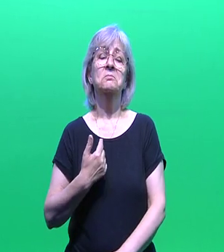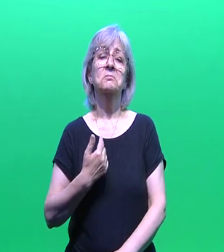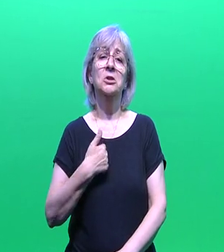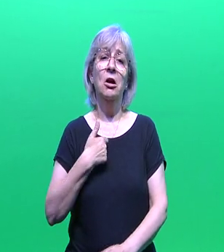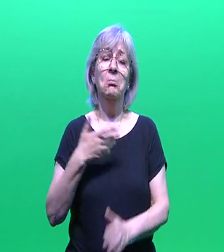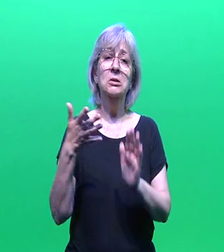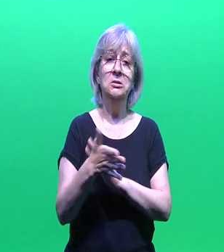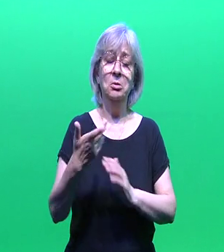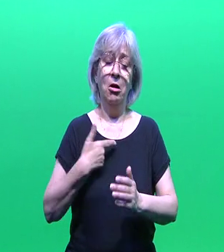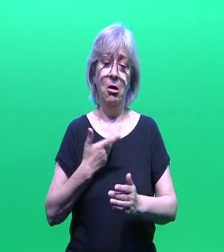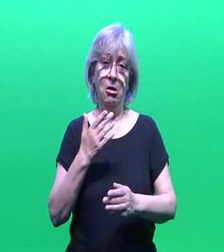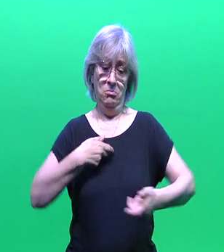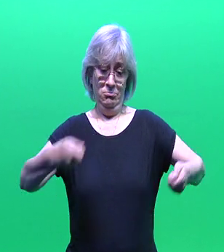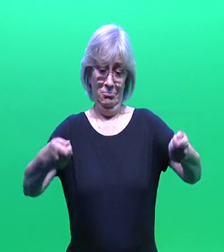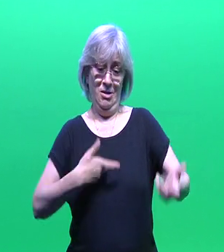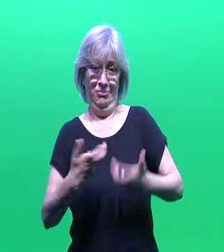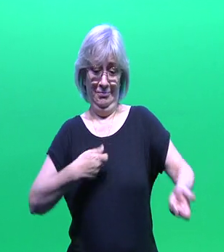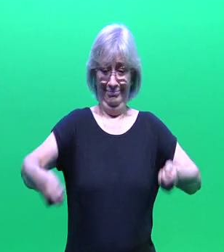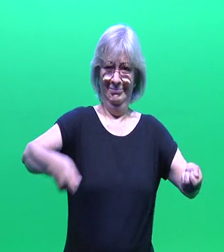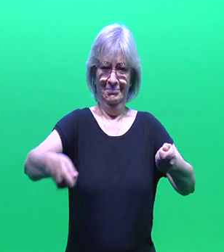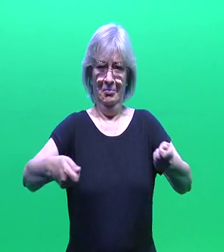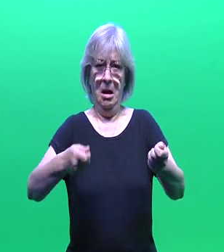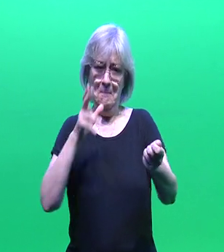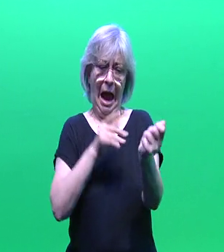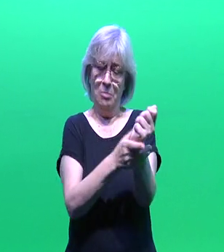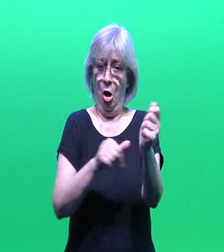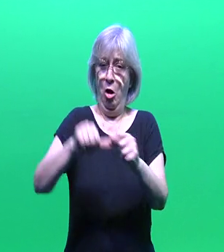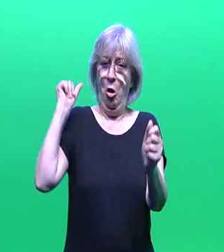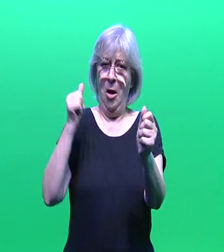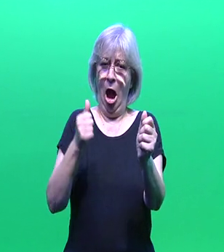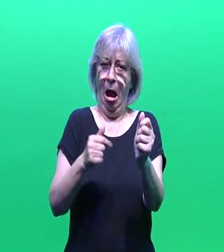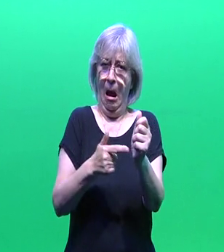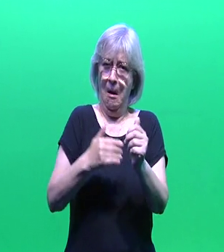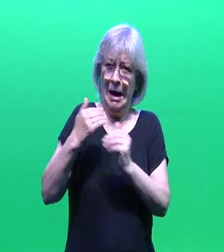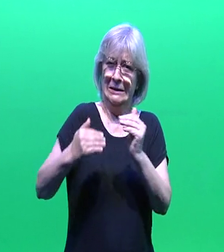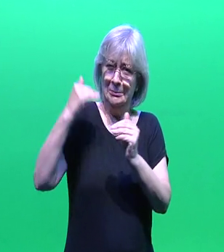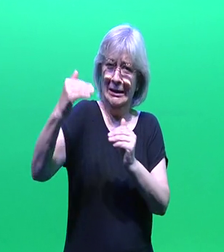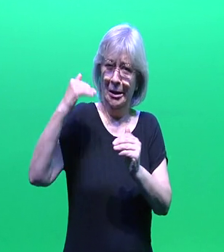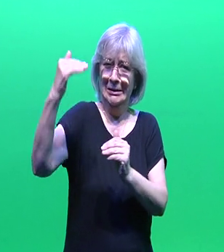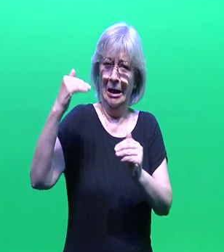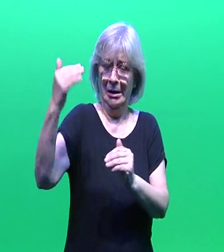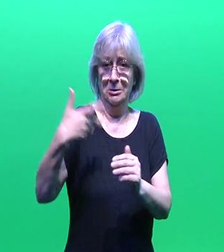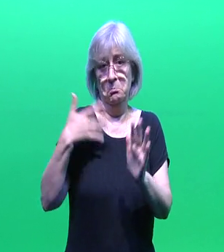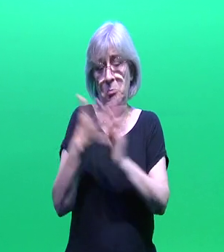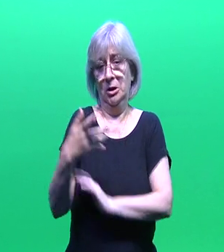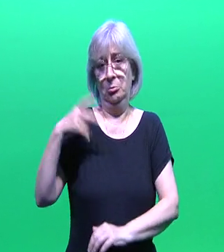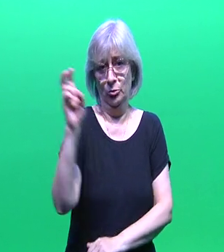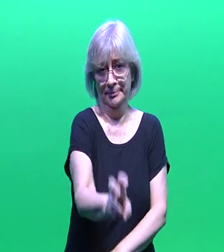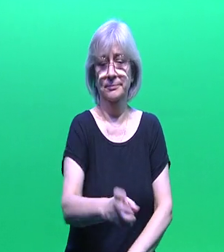Estava a la cuina i he notat que quan agafava l'olla em feia mal el canell, ja me'n feia abans de mal, però ara ha anat a més, per això he vingut.